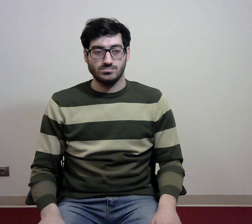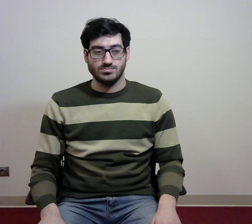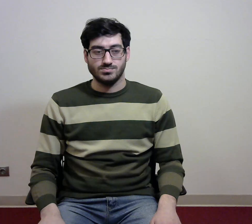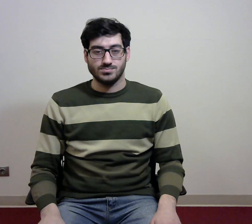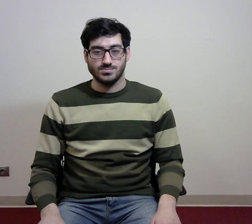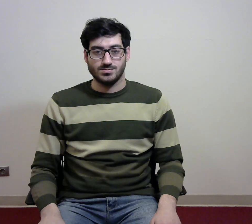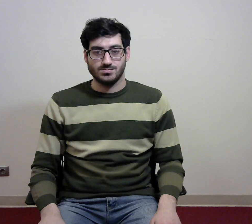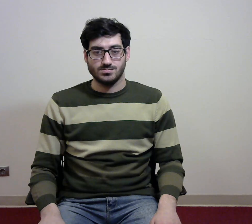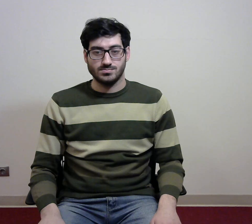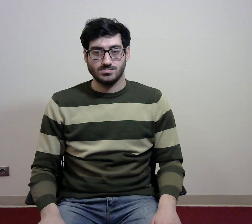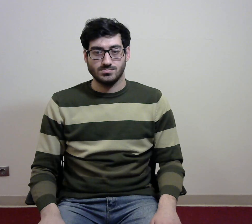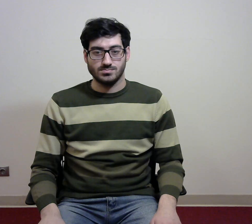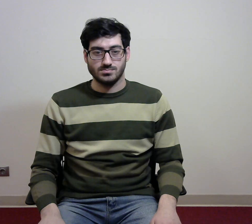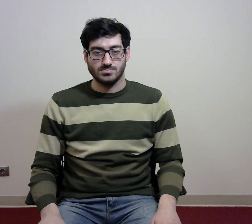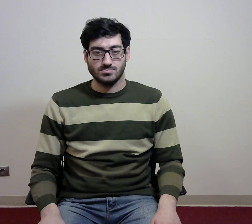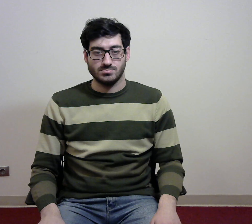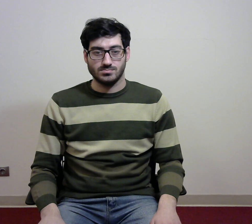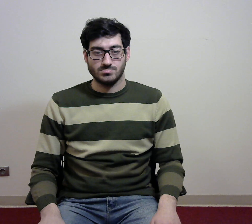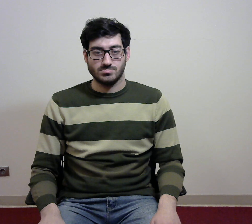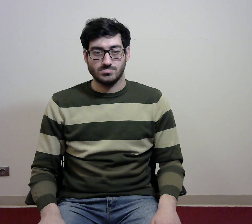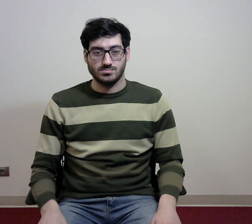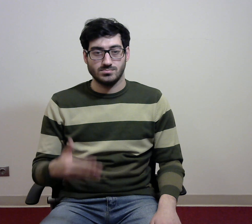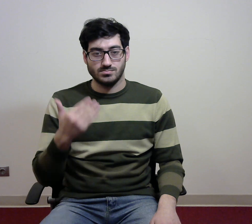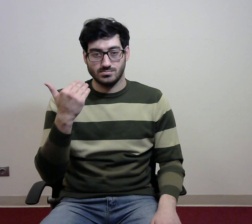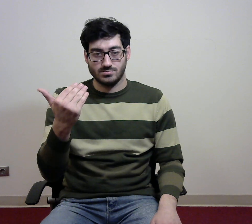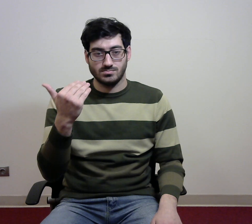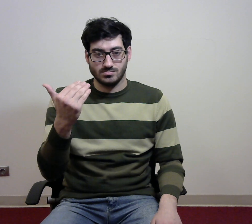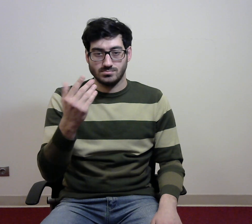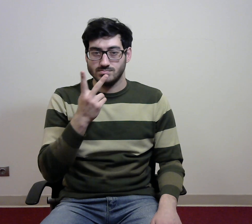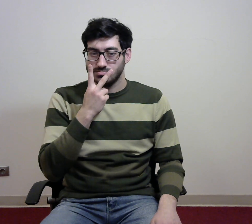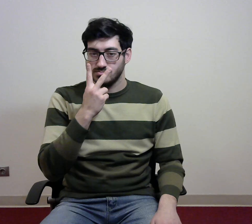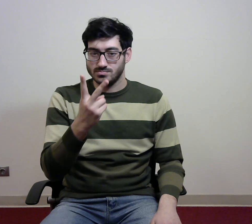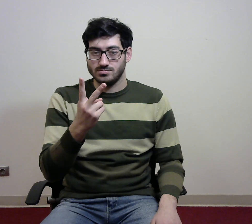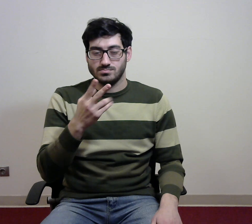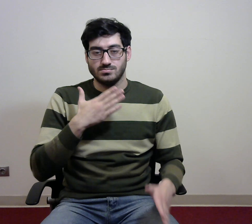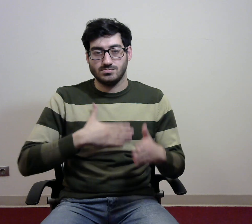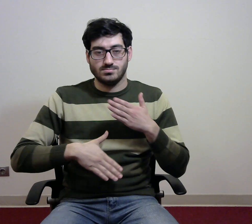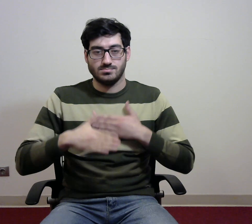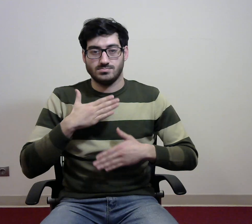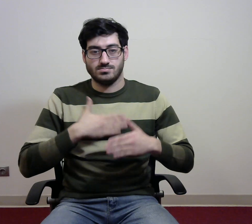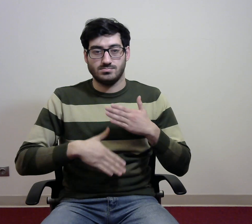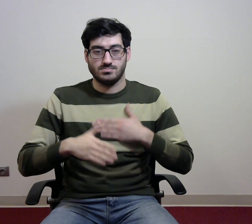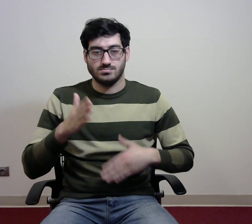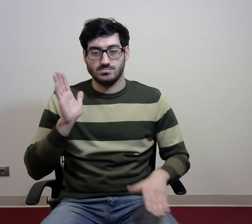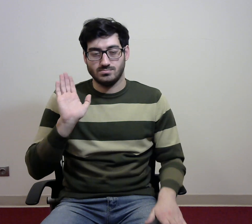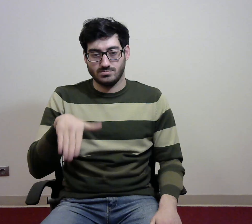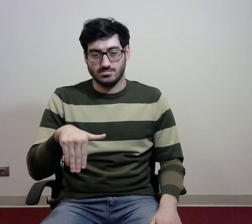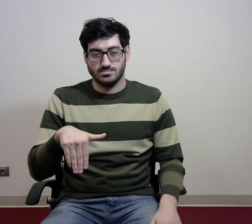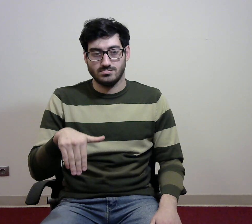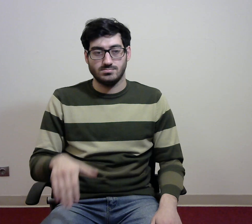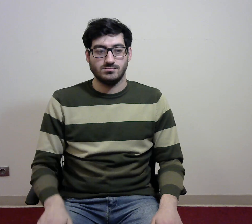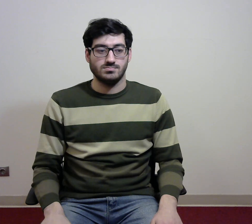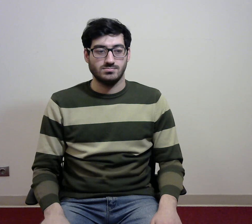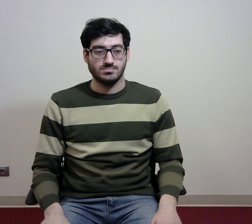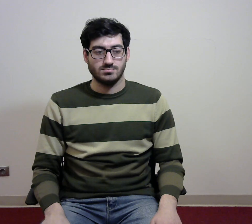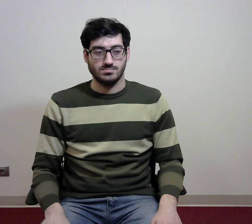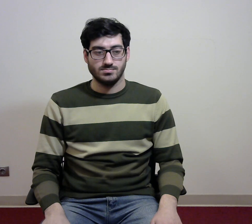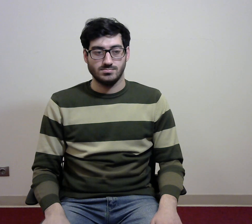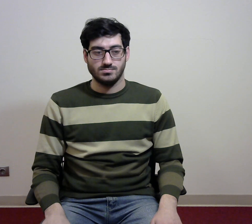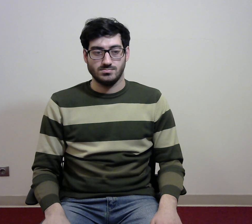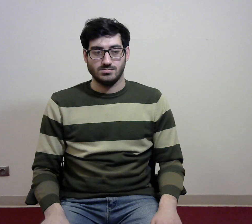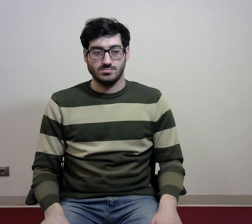Sizi görməyimə şad oldum